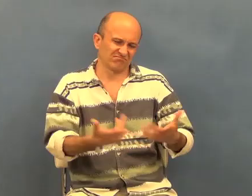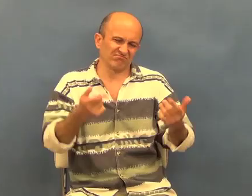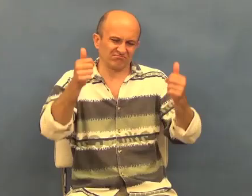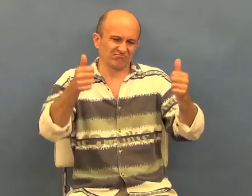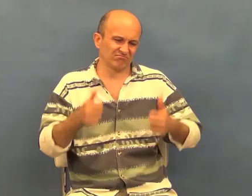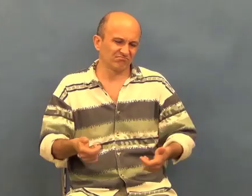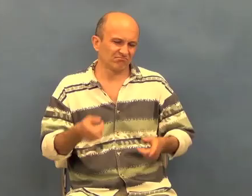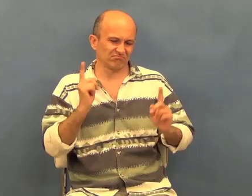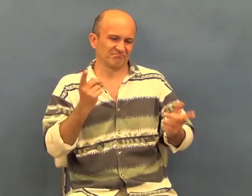Wisi plakat i zwraca uwagę.